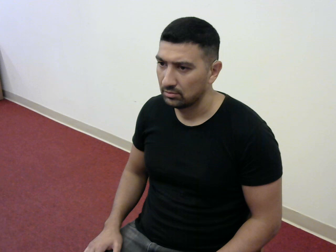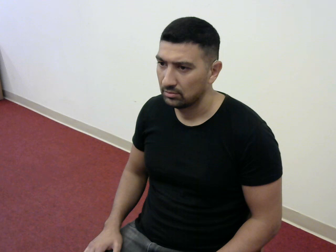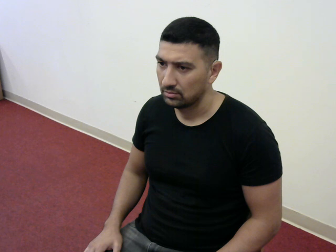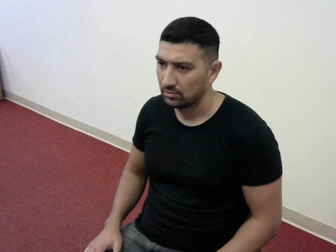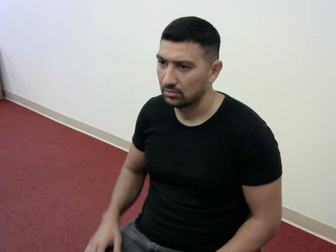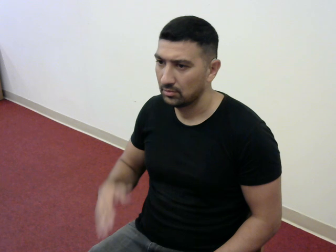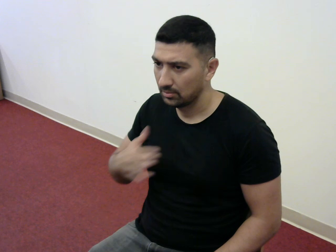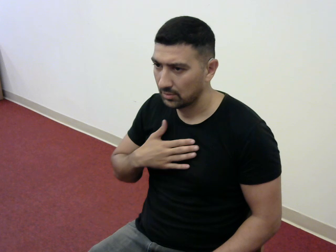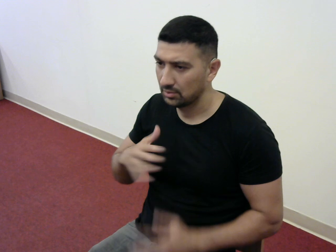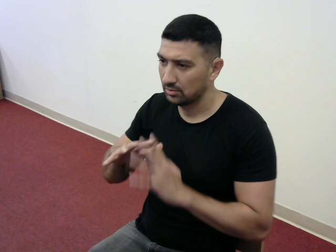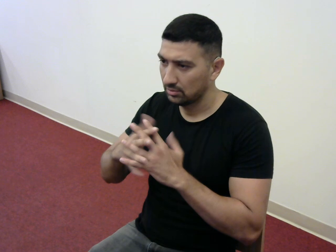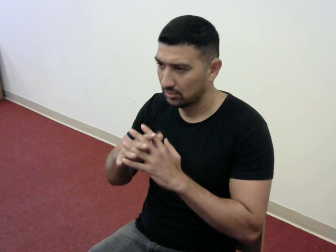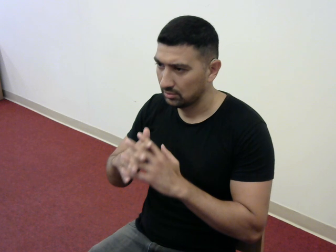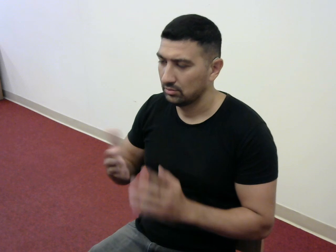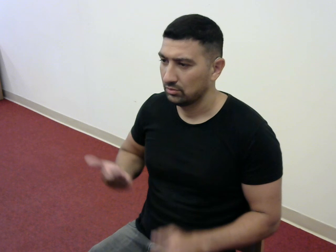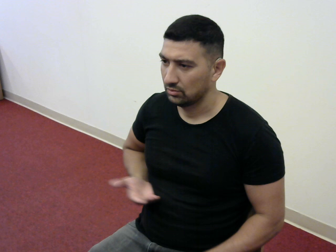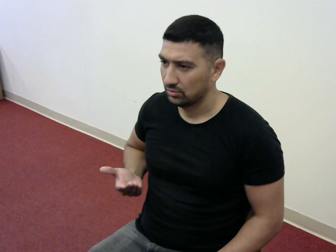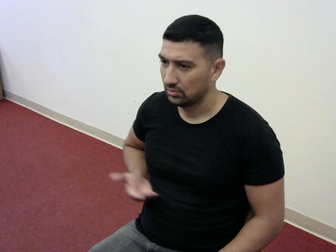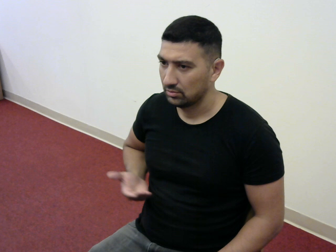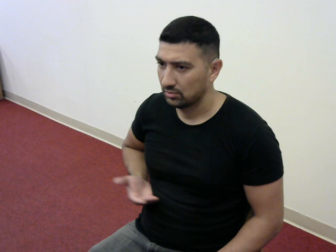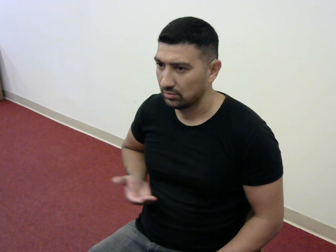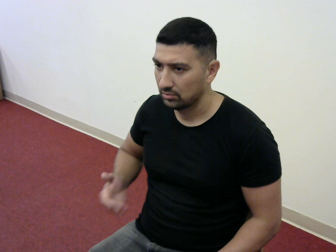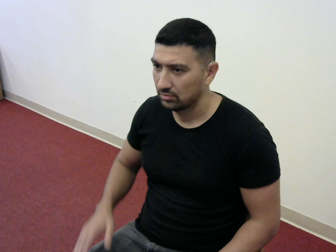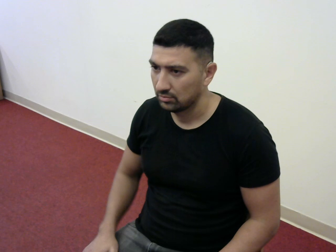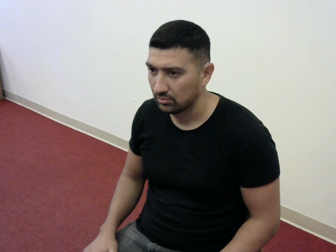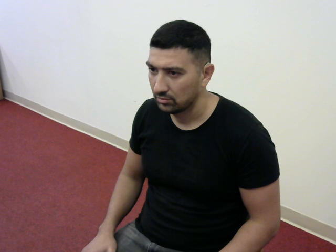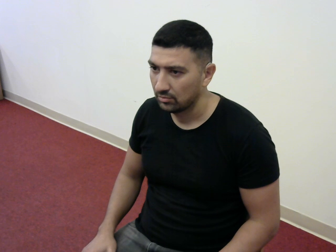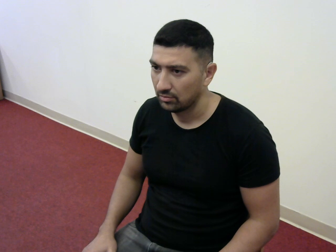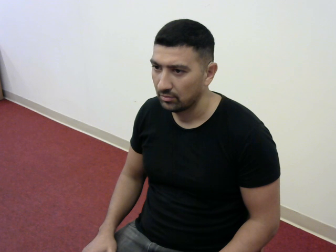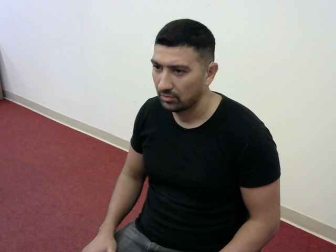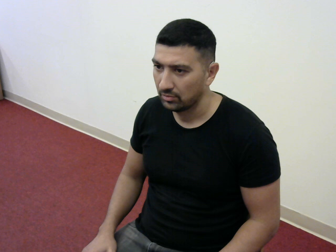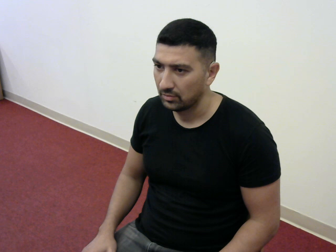Mən rayonda yaşayıram